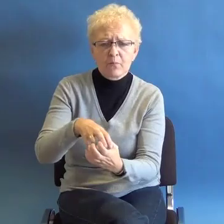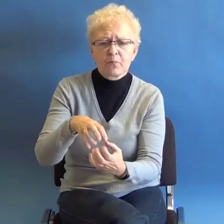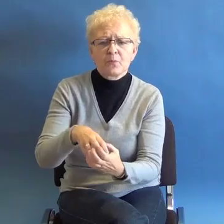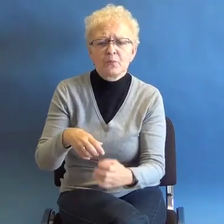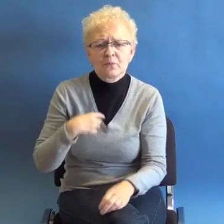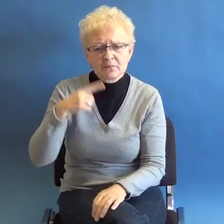A ja myślałam...